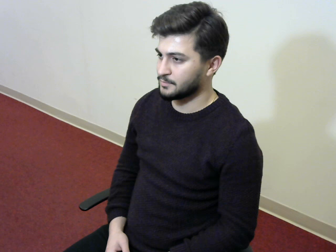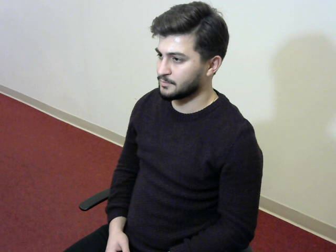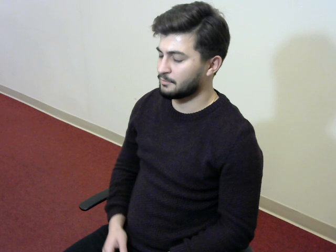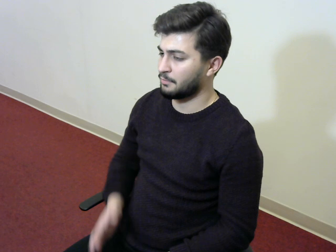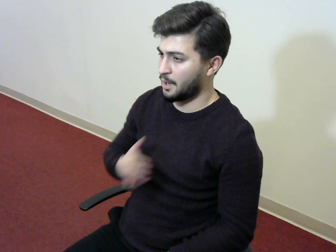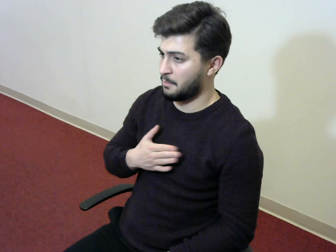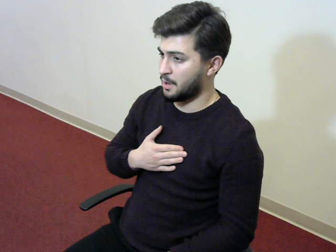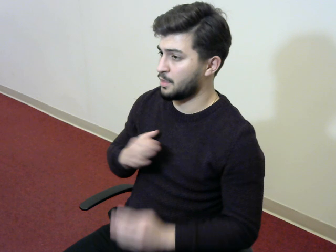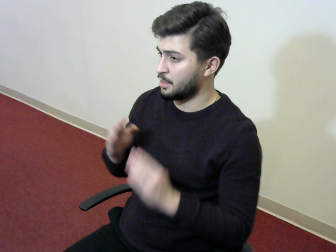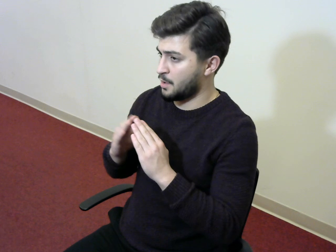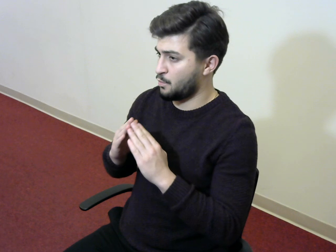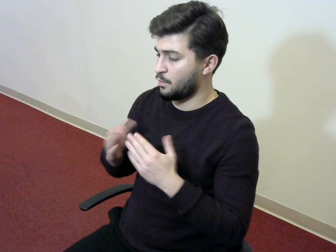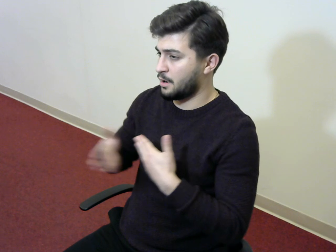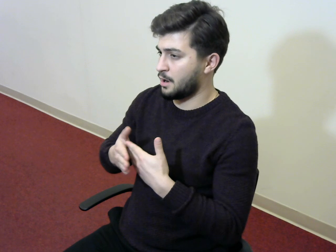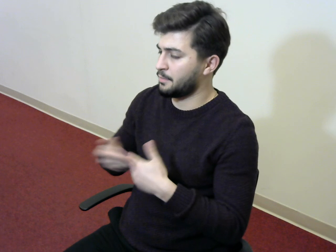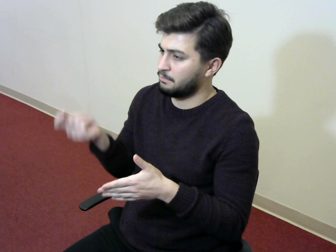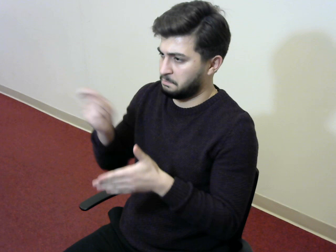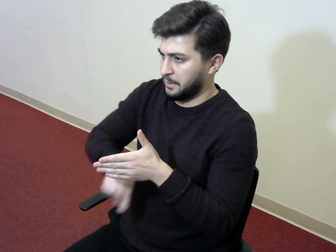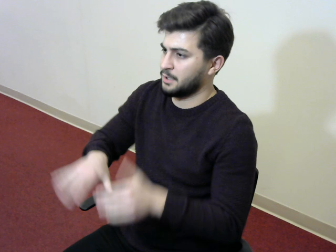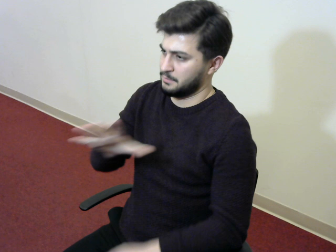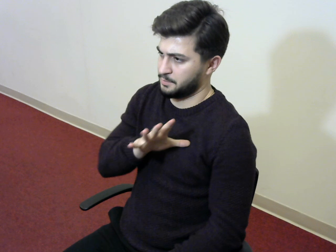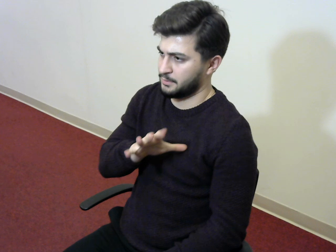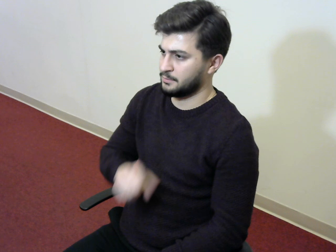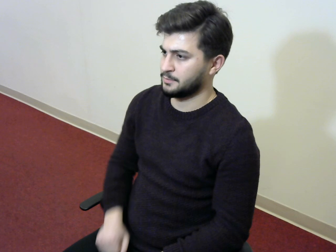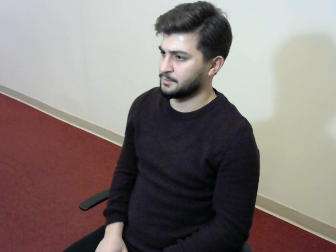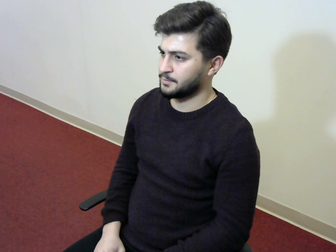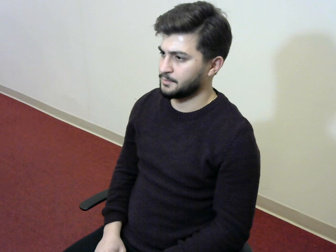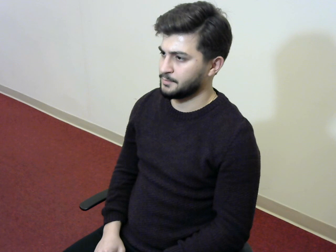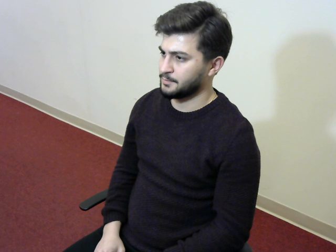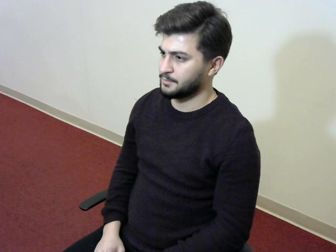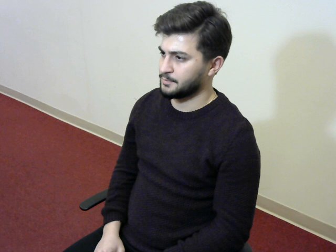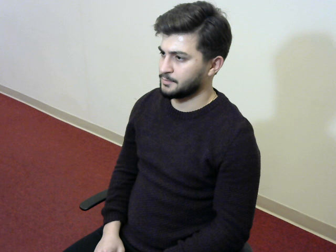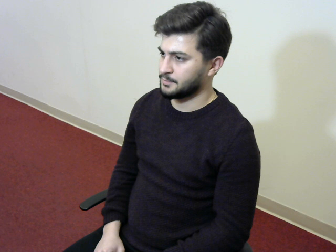Mən evin qapısını bağlamışam